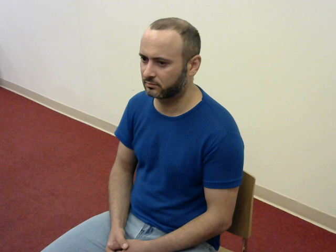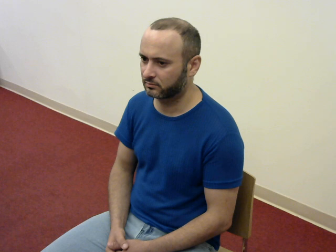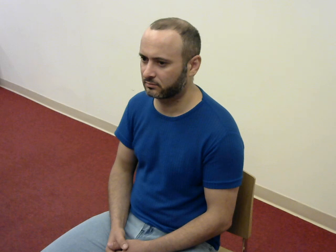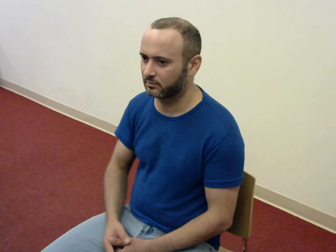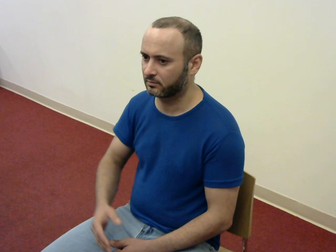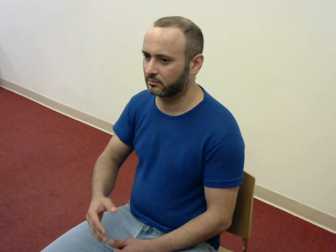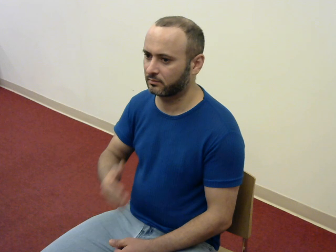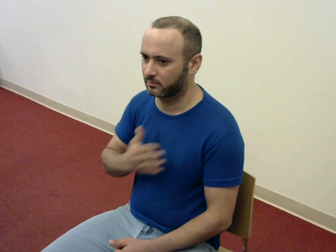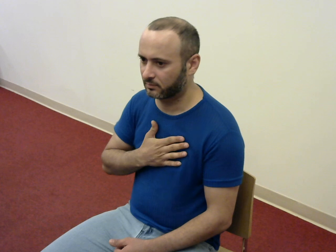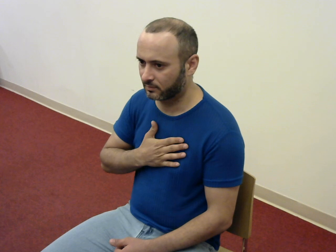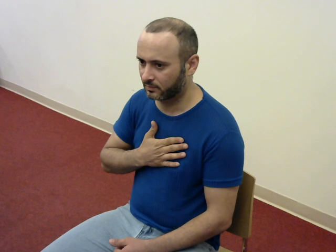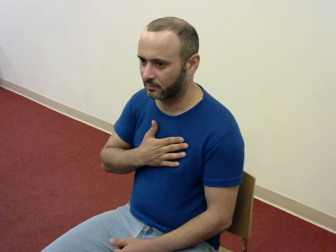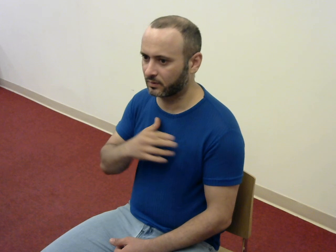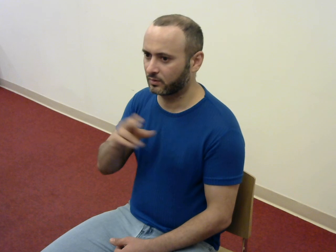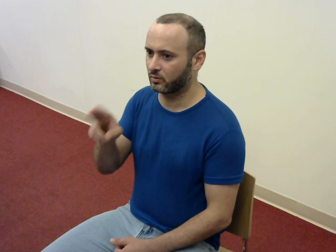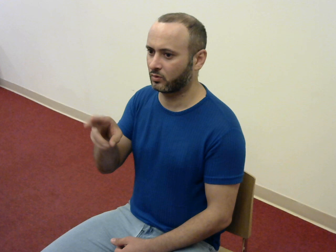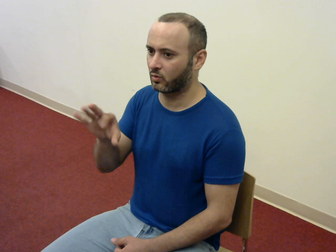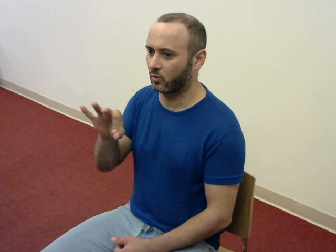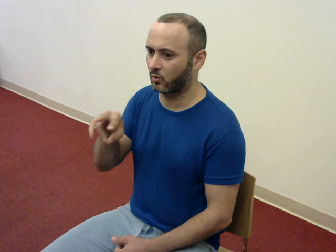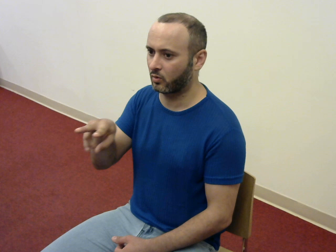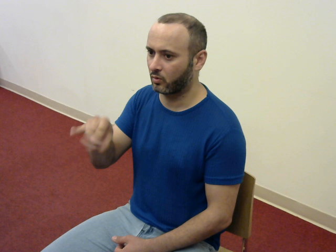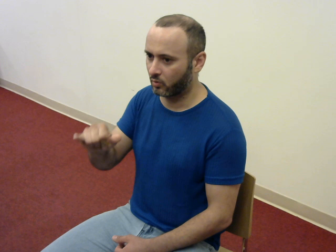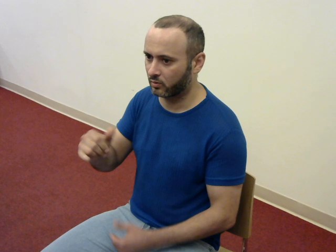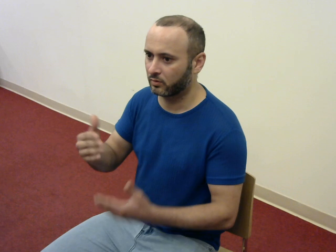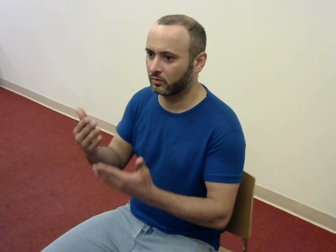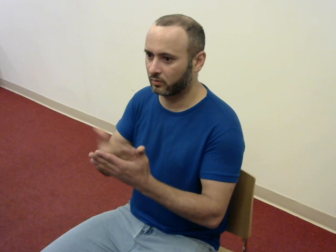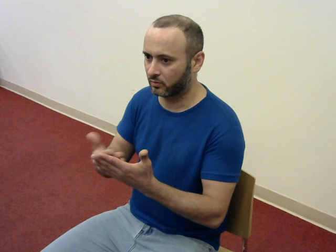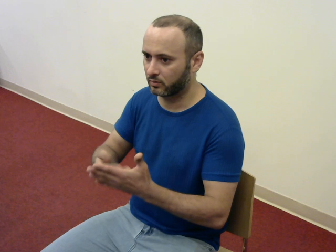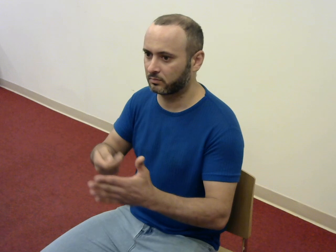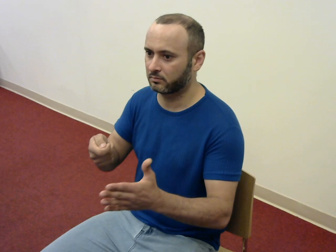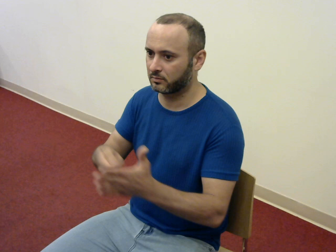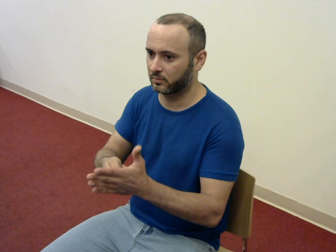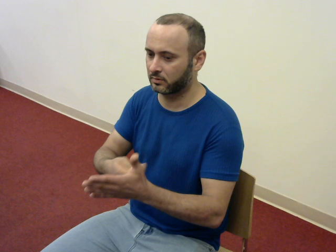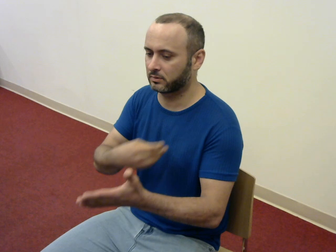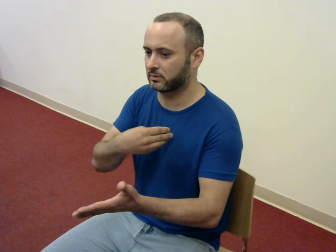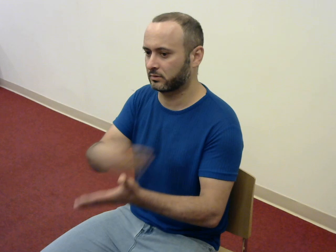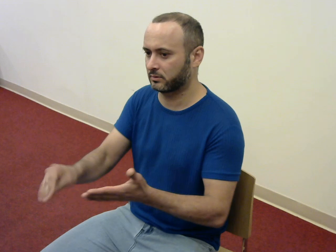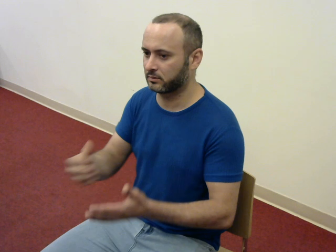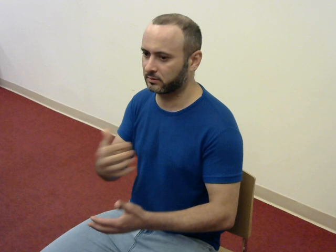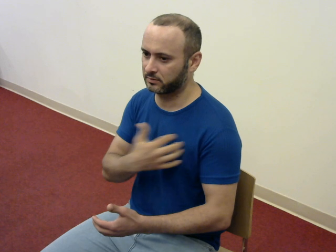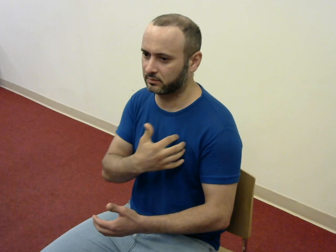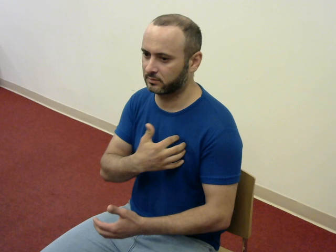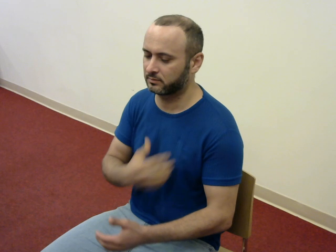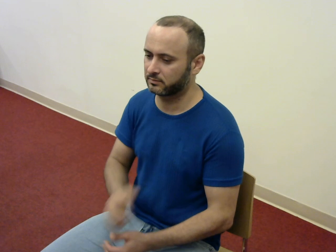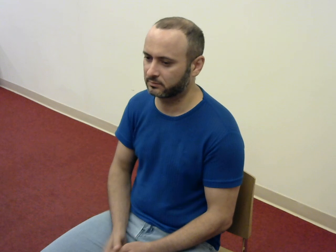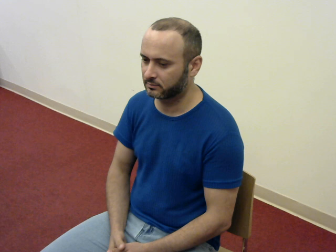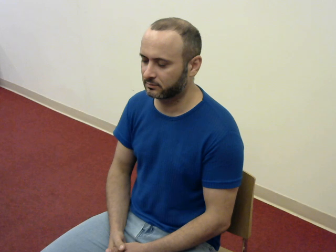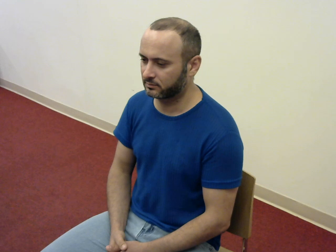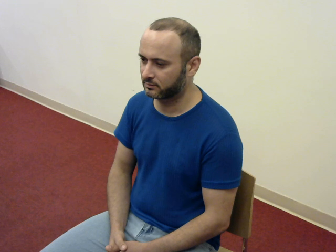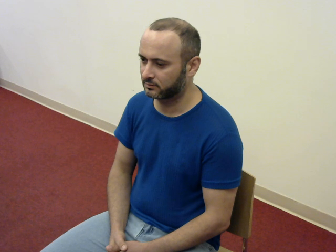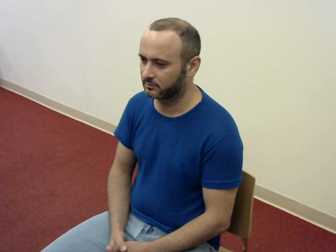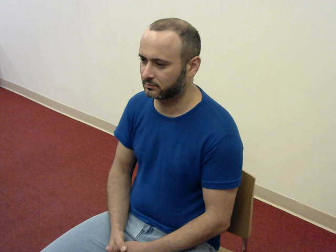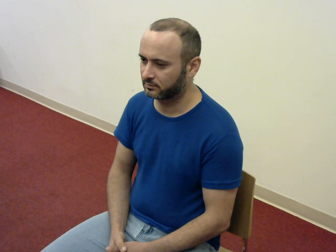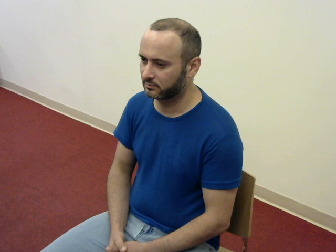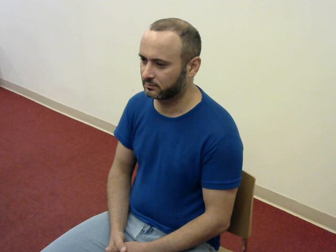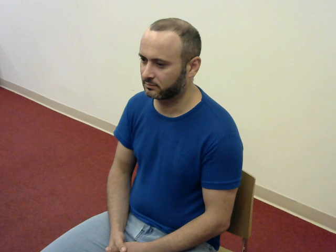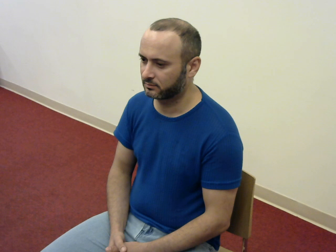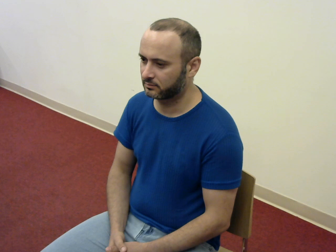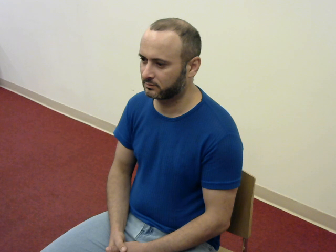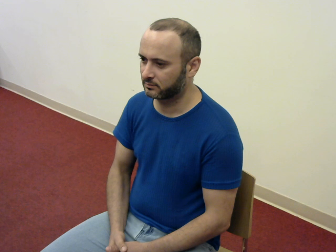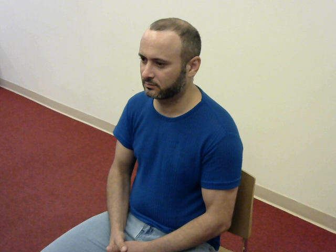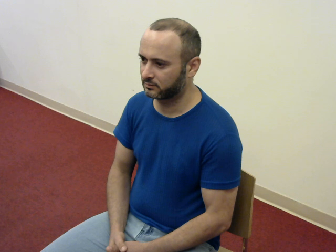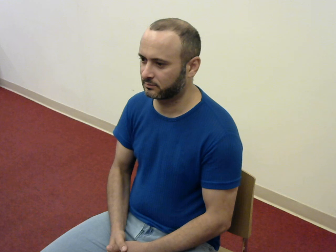Mən "Dolu" filminə bilet almaq istəyirəm